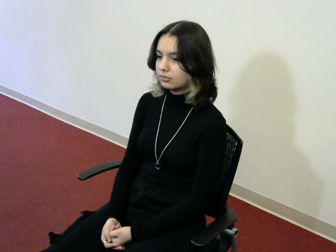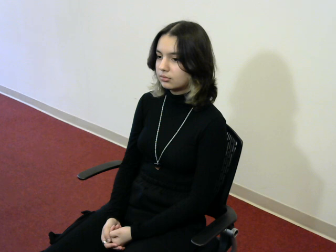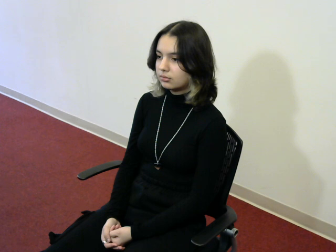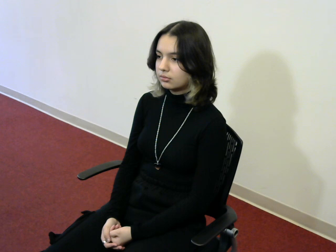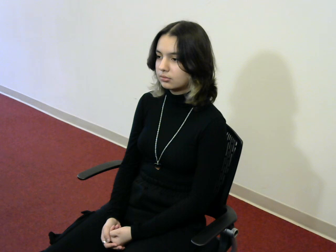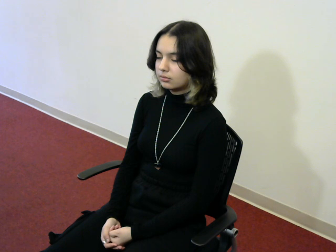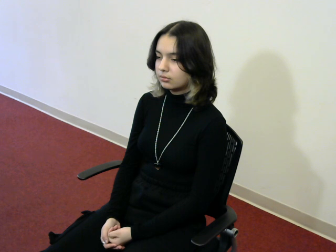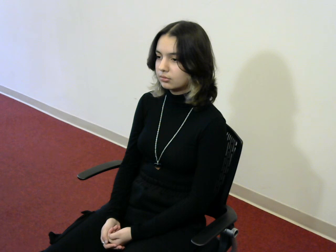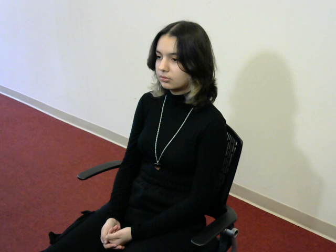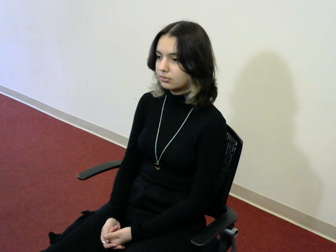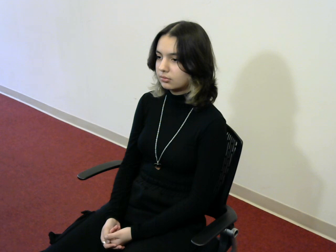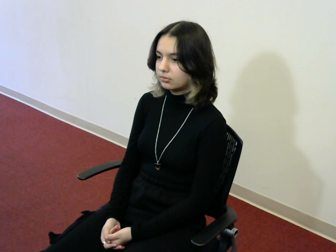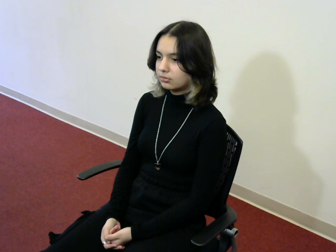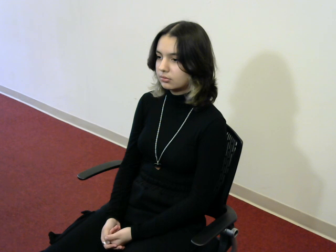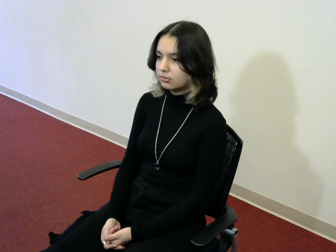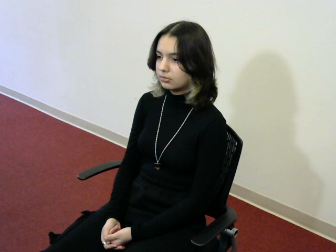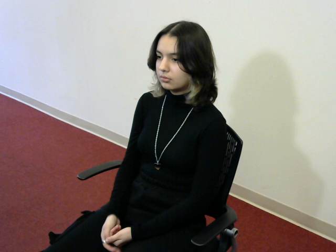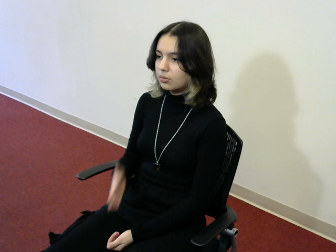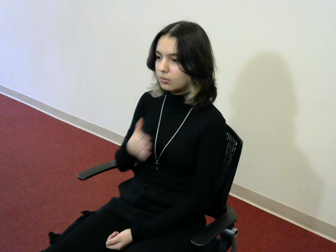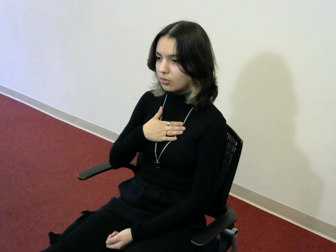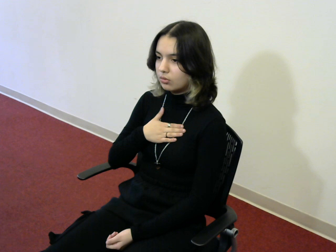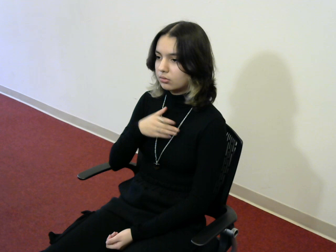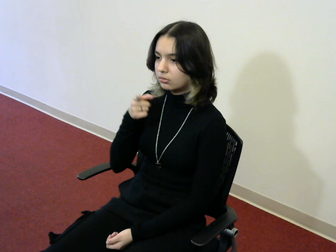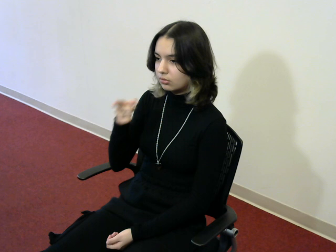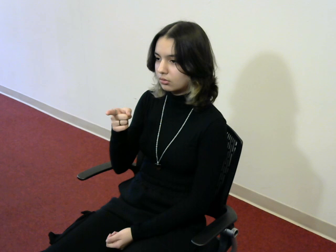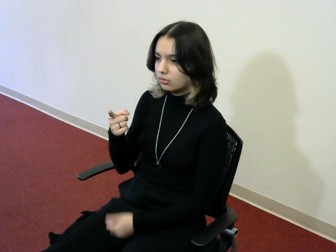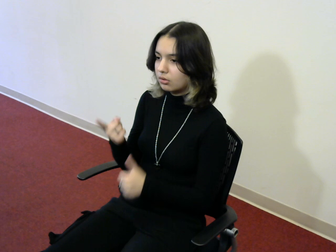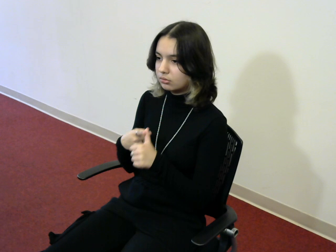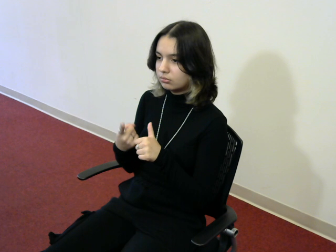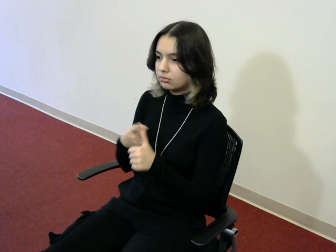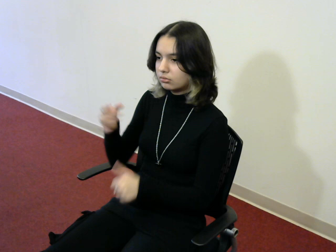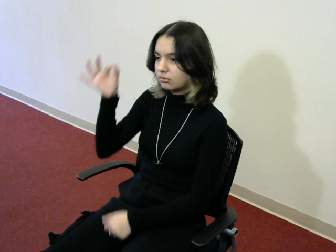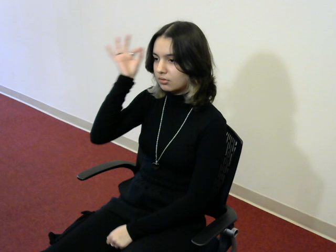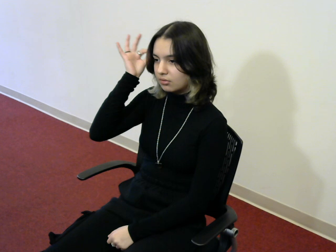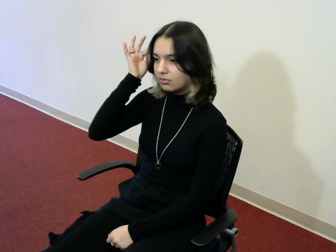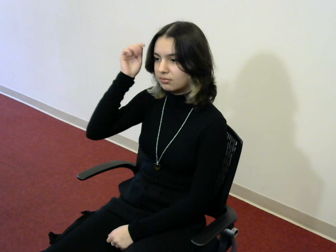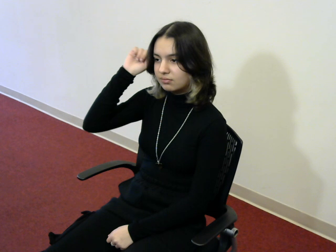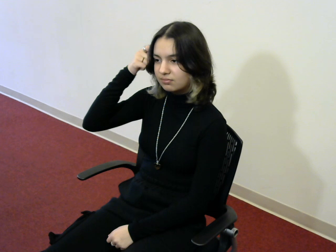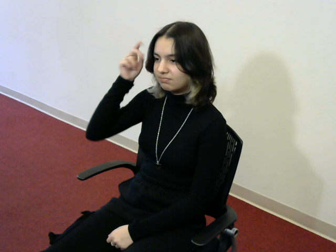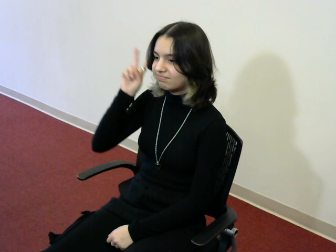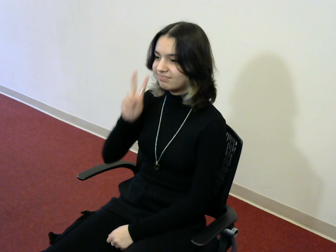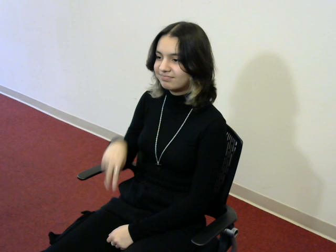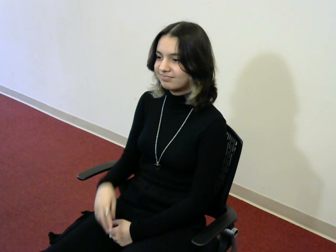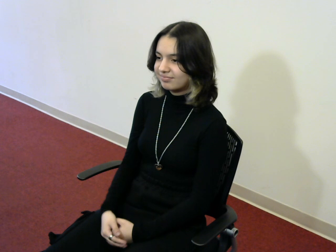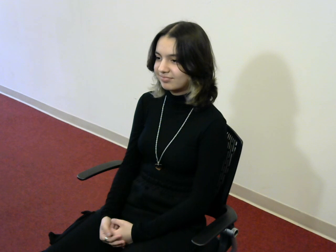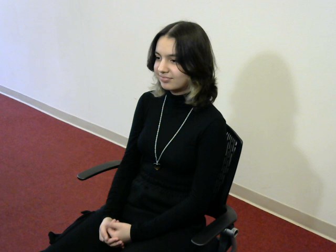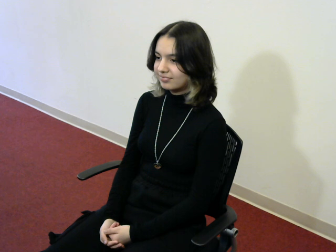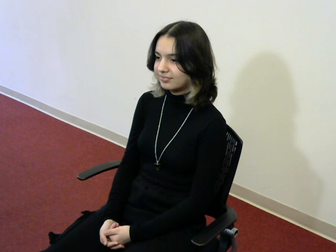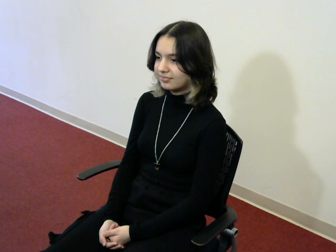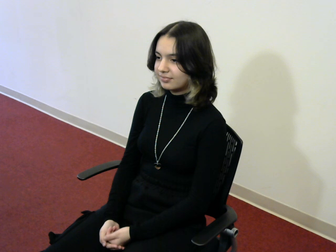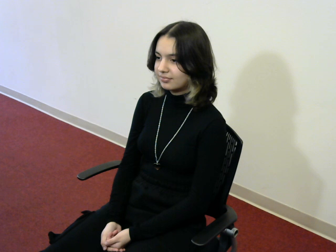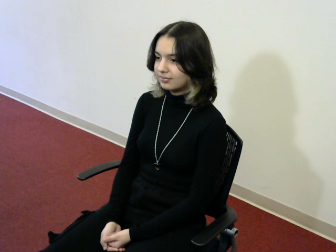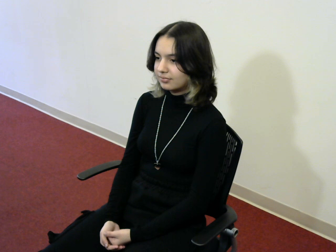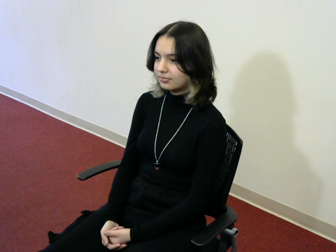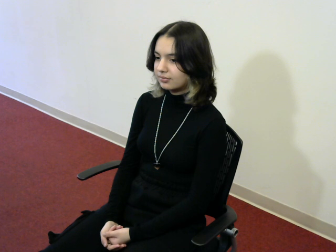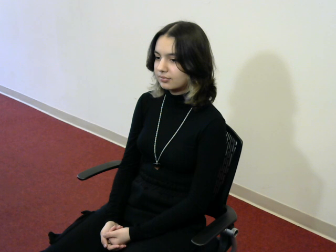Mən sənin adını yadımda saxlaya bilmirəm